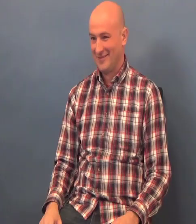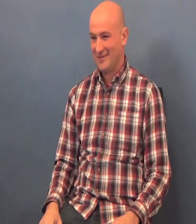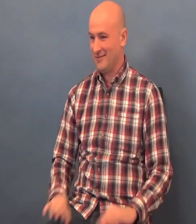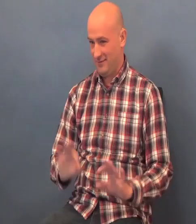Nie?